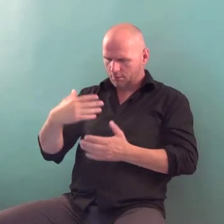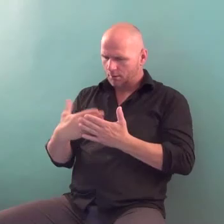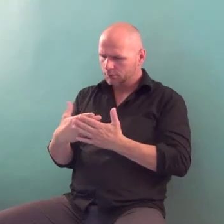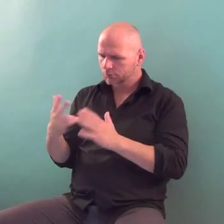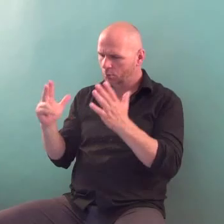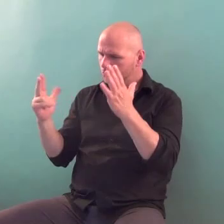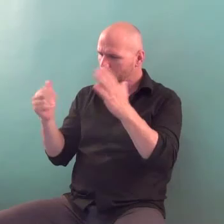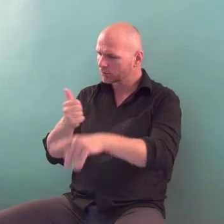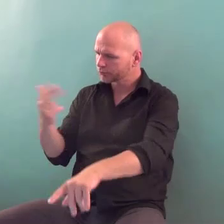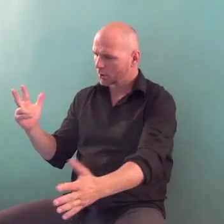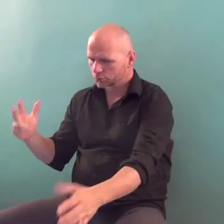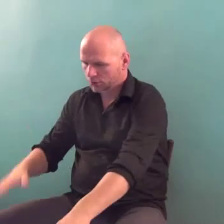Dlaczego ósmego jest kilka?